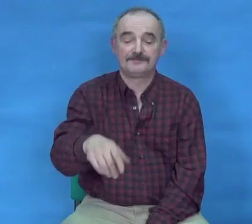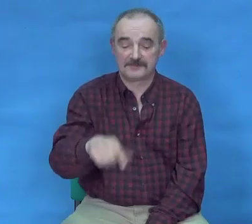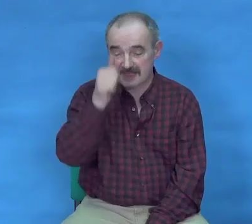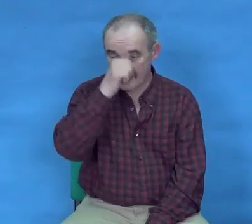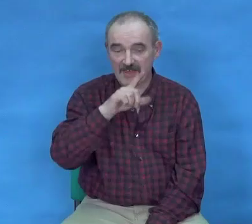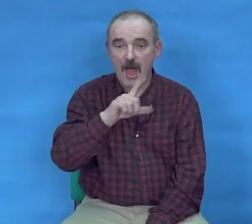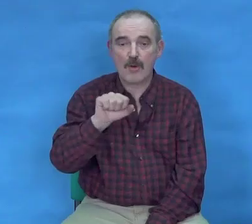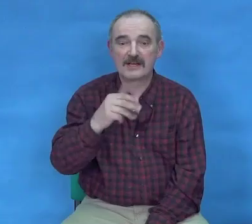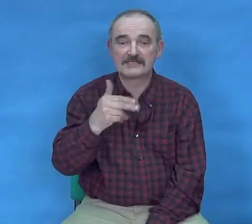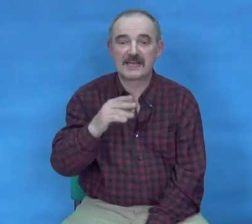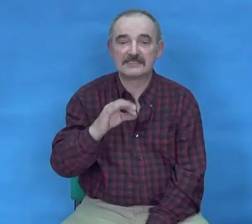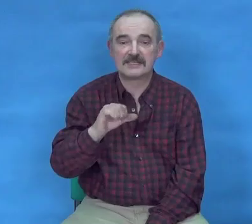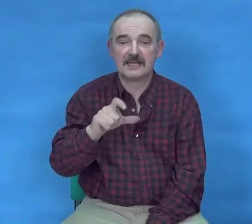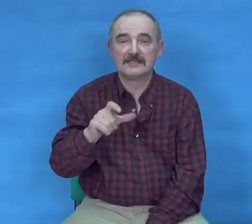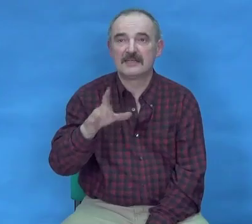Nazwa...